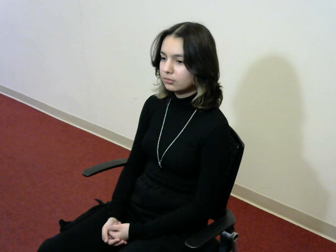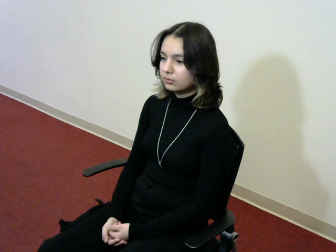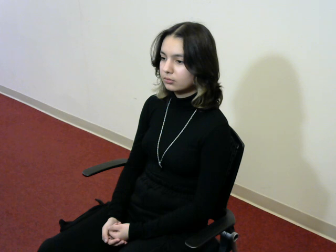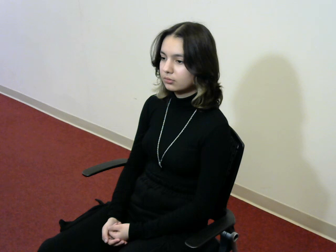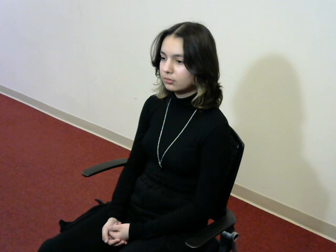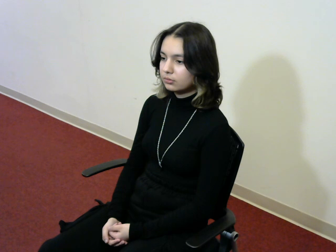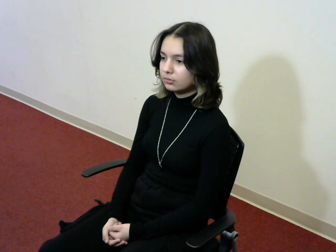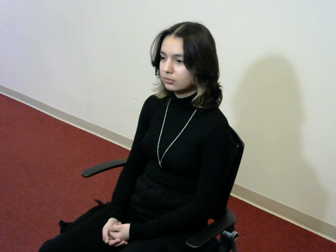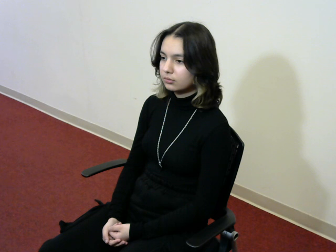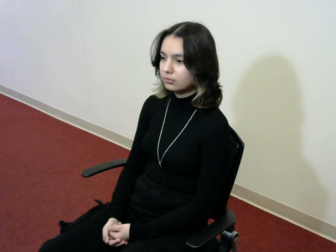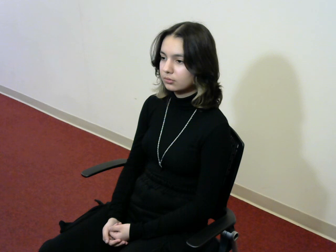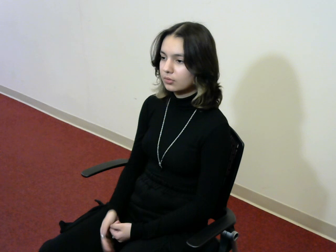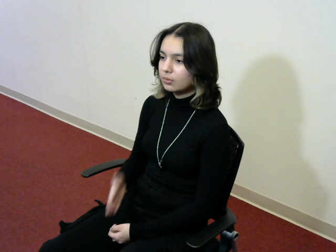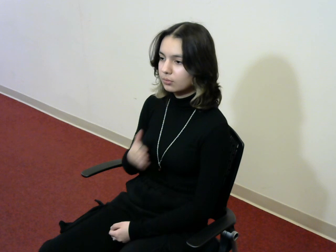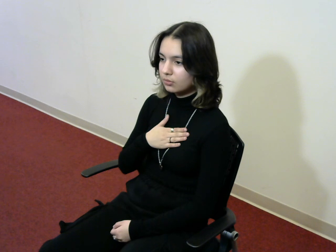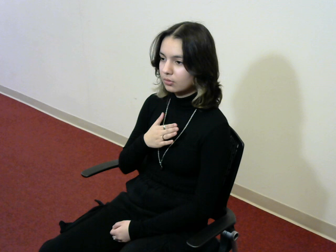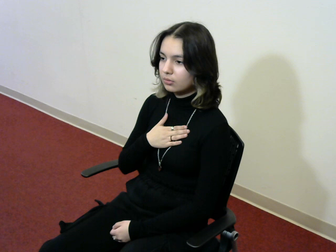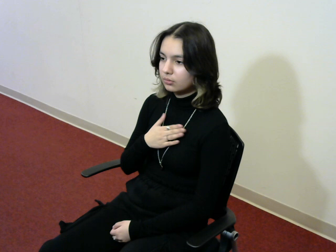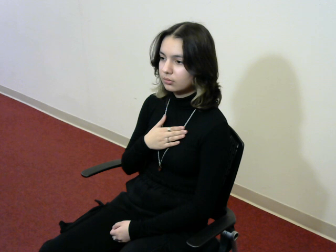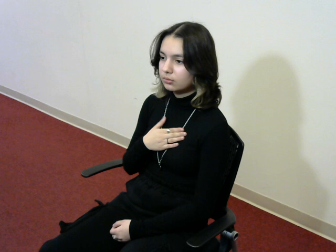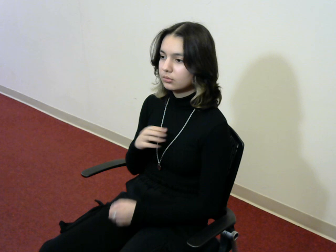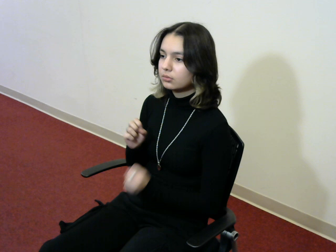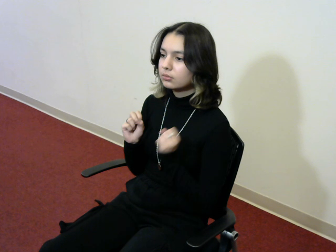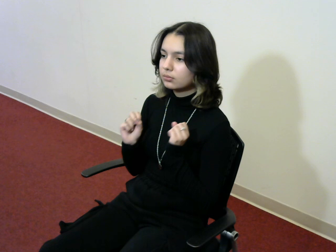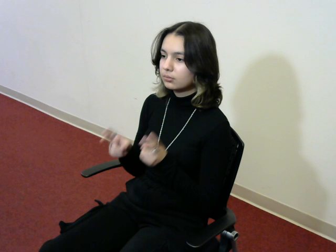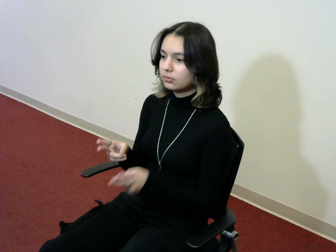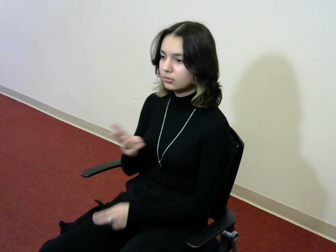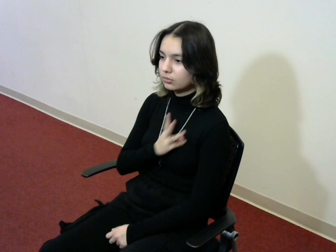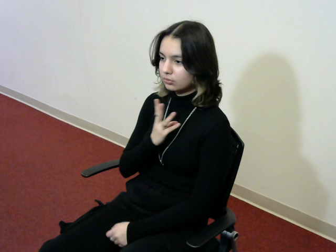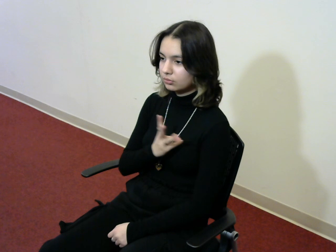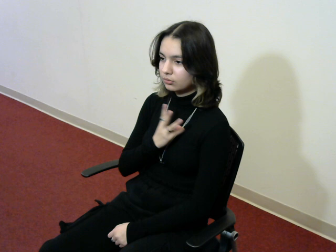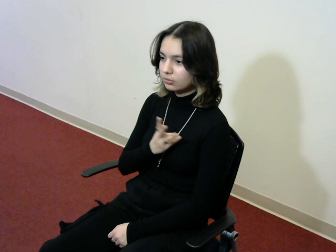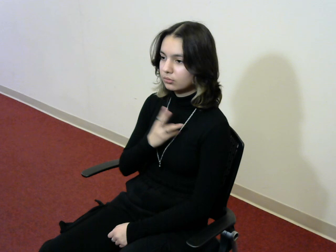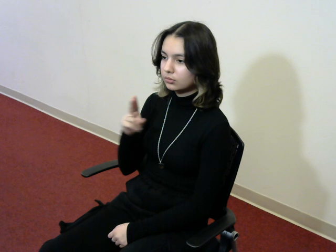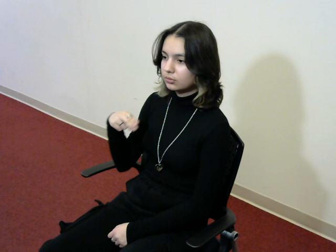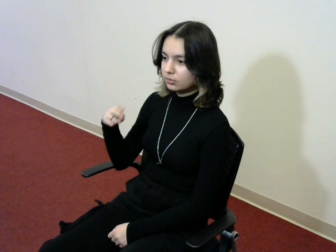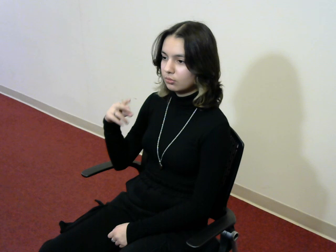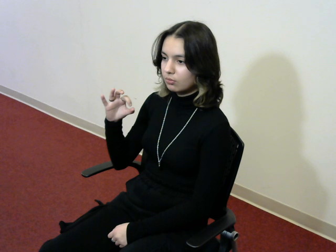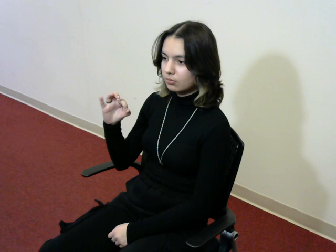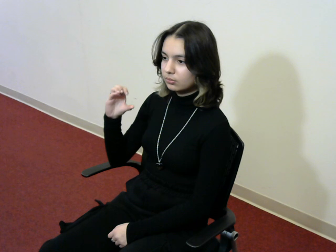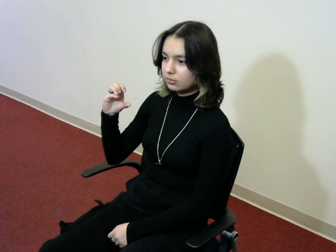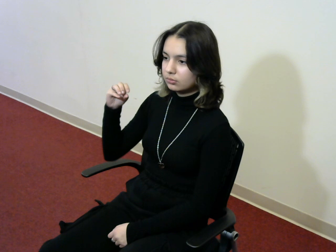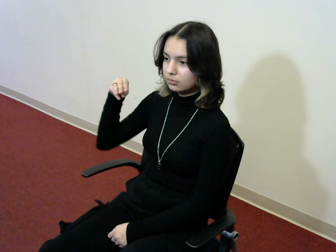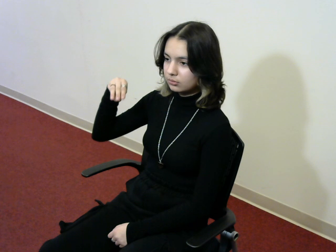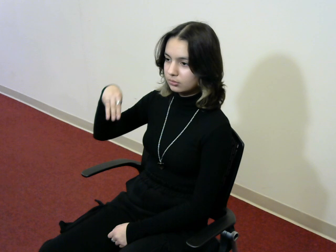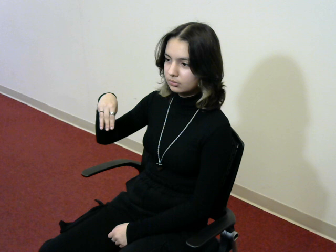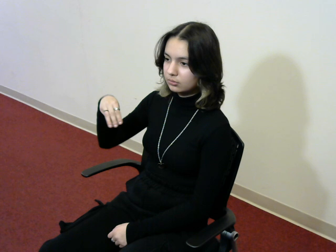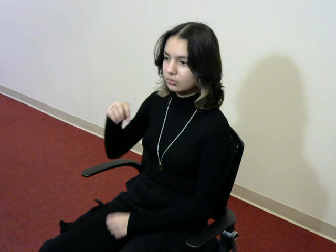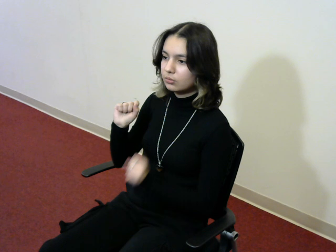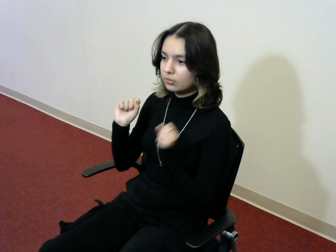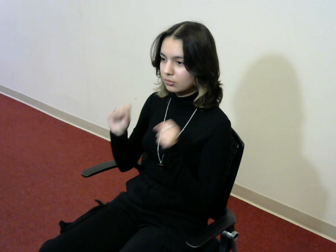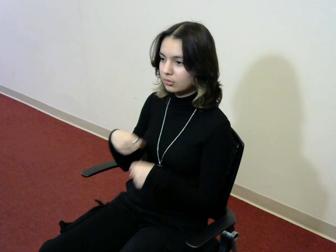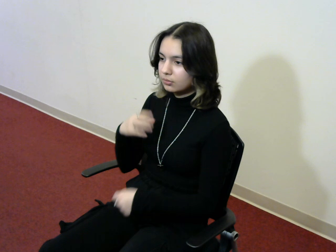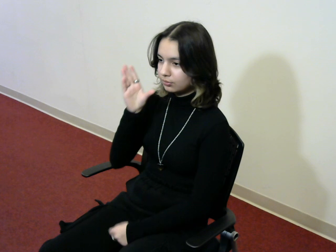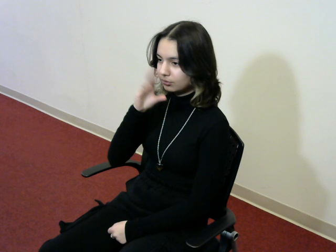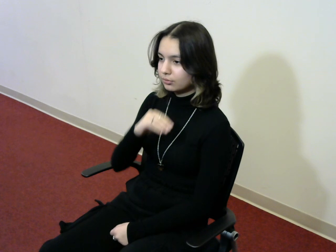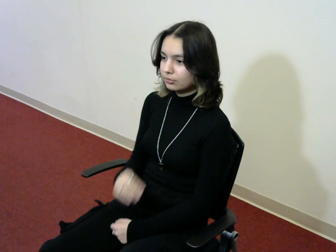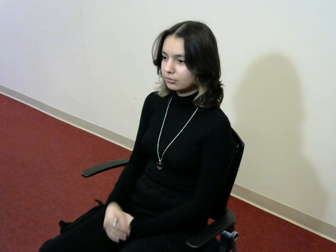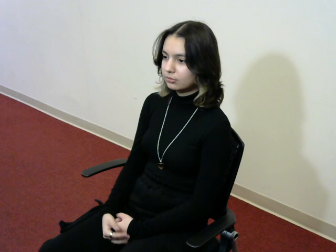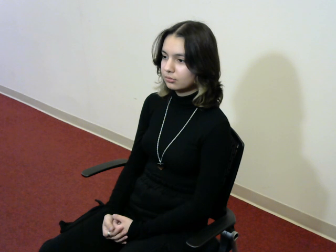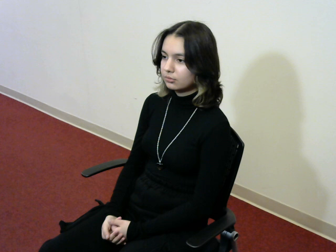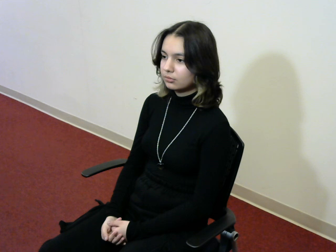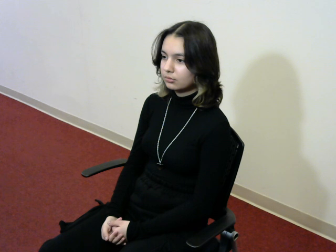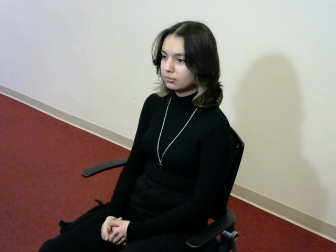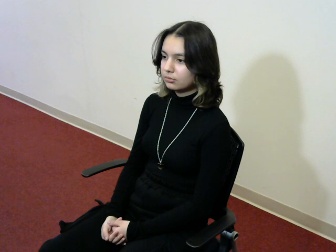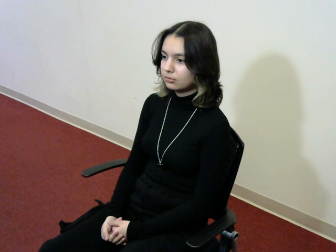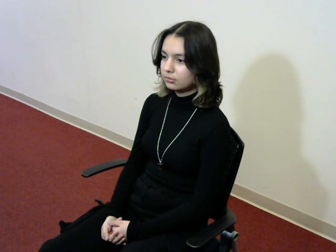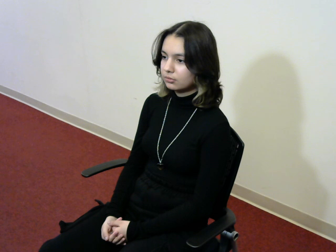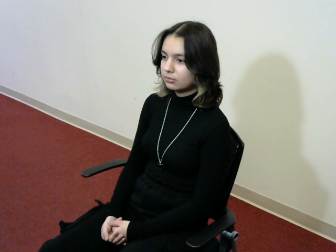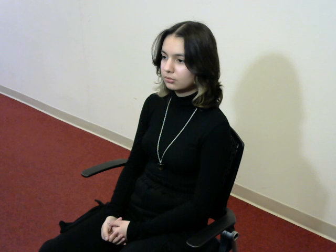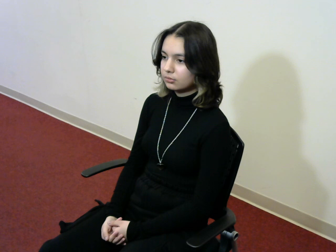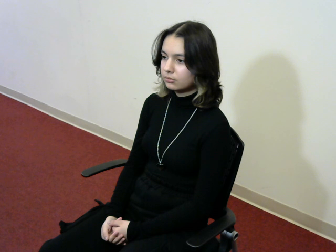Mən necə könüllü DOST ola bilərəm?